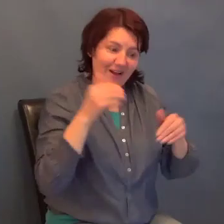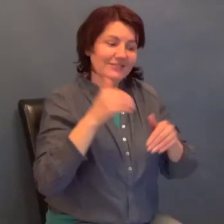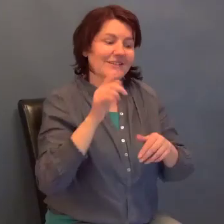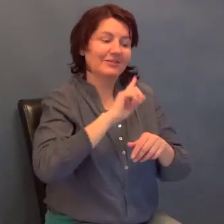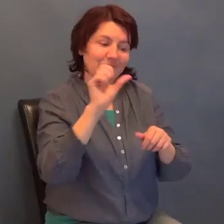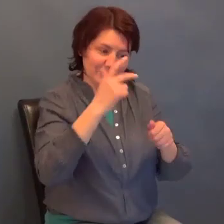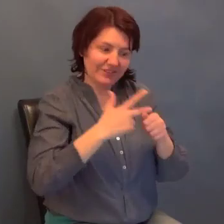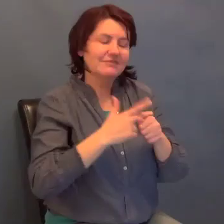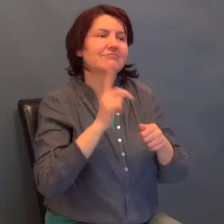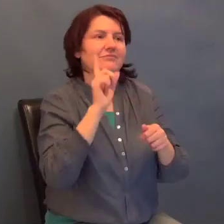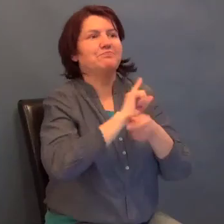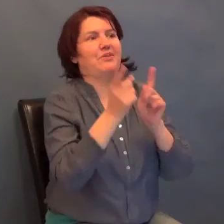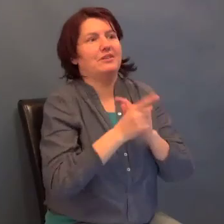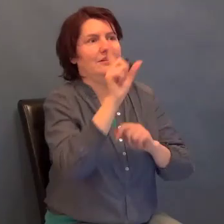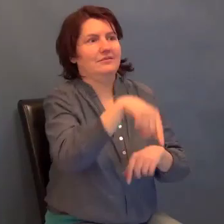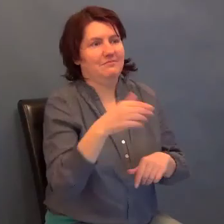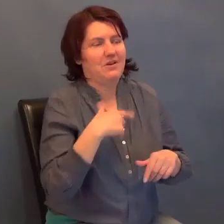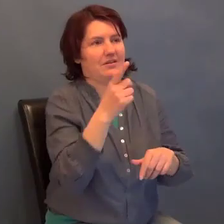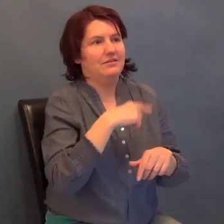Mogę się z tobą spotkać o szóstej trzydzieści.